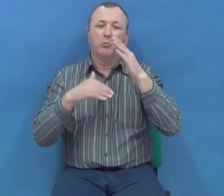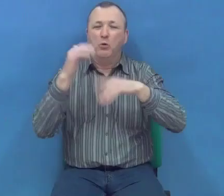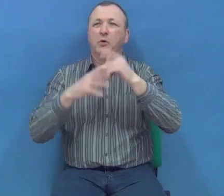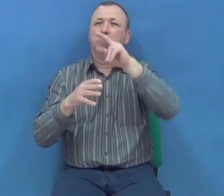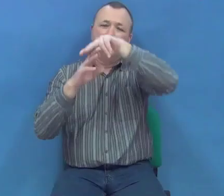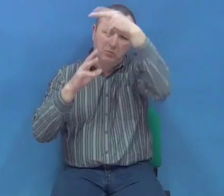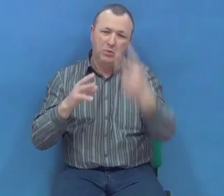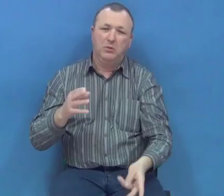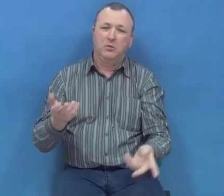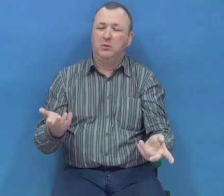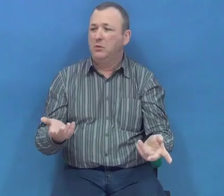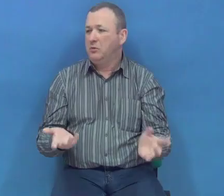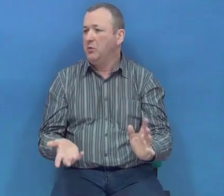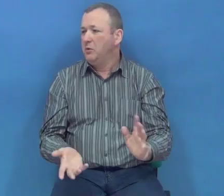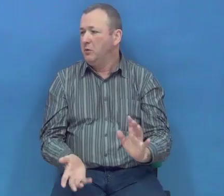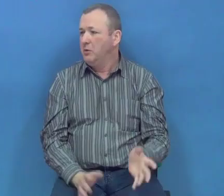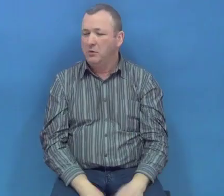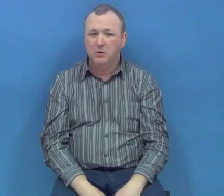Czyli na budowie można spaść z wysokości.